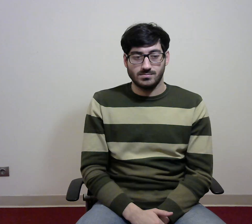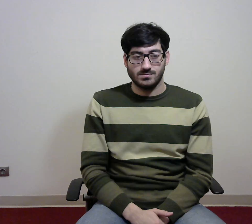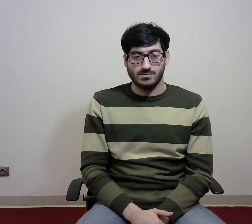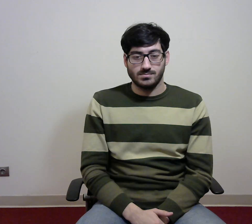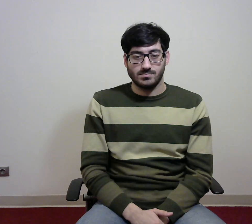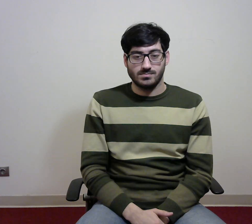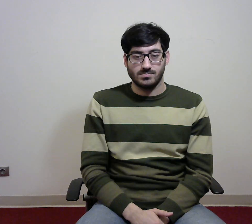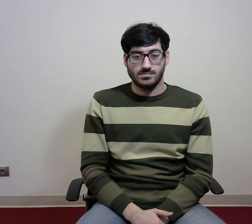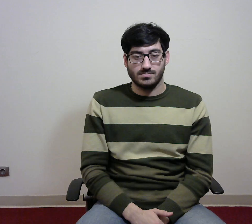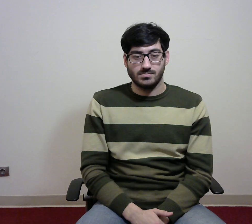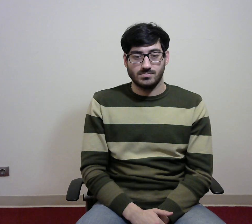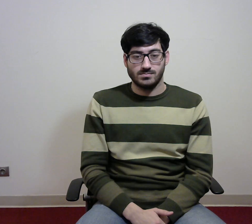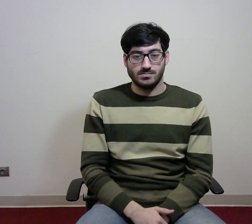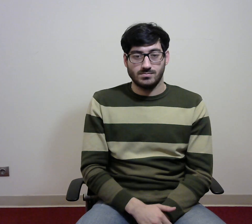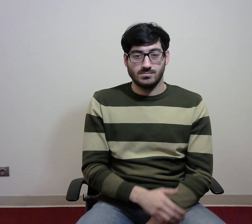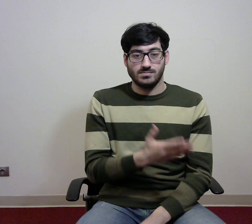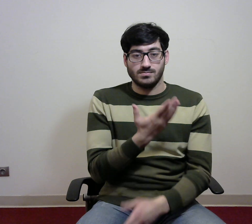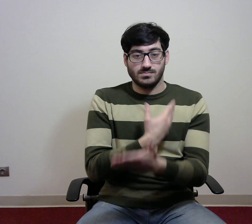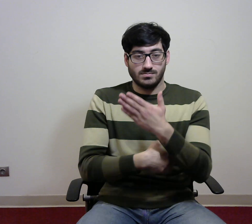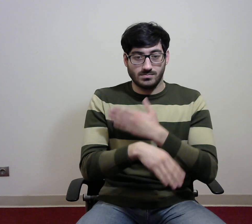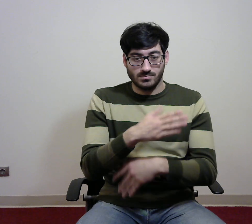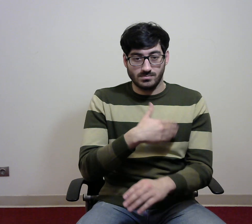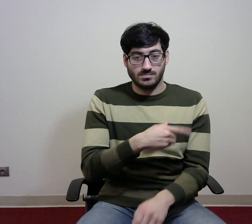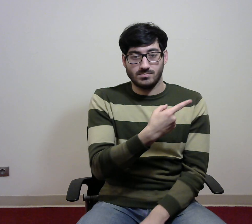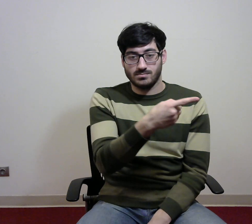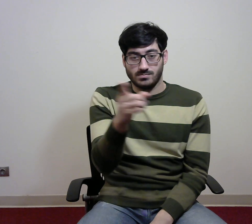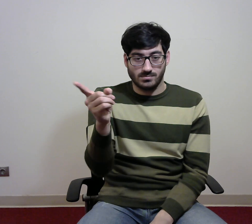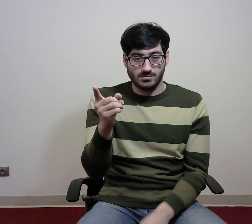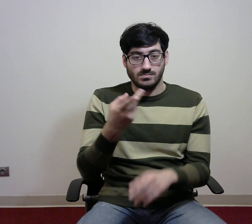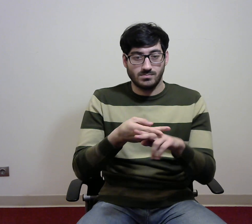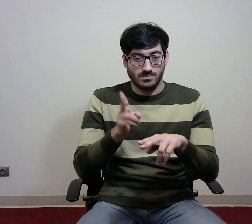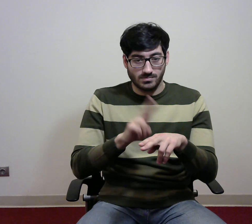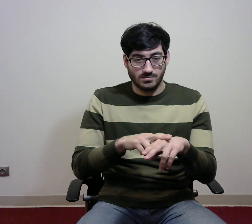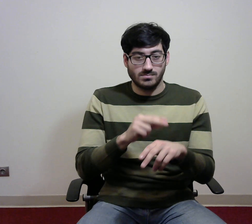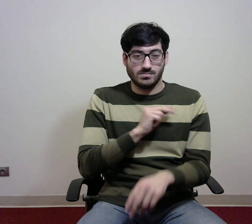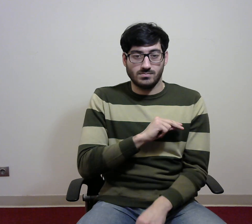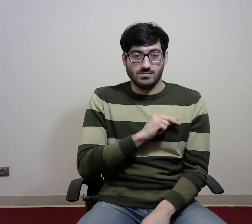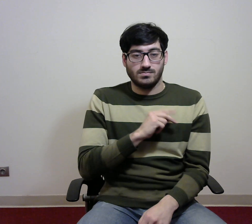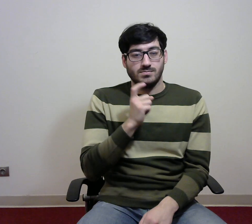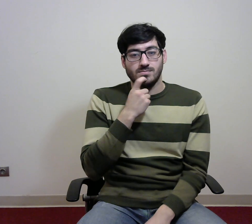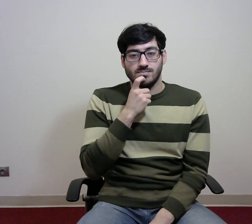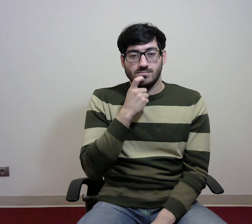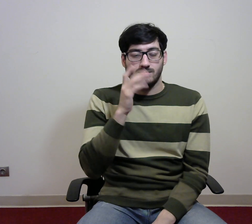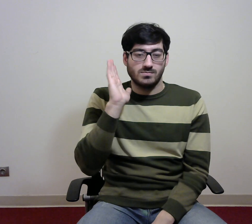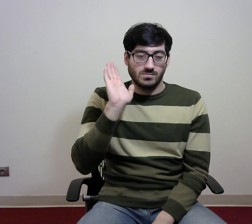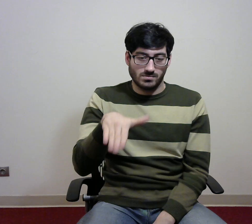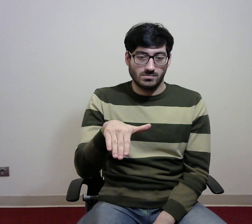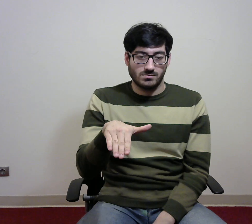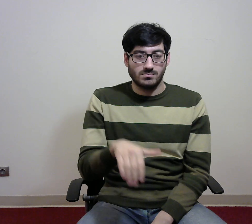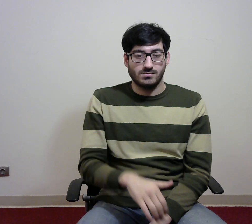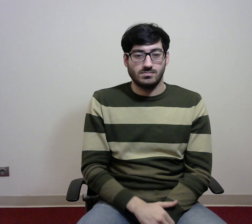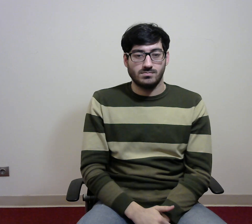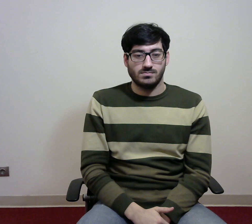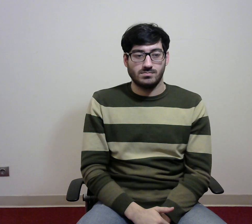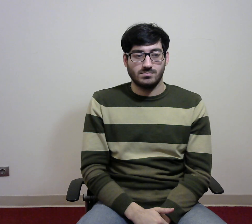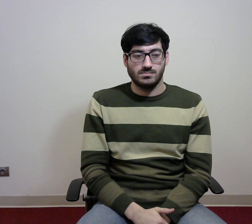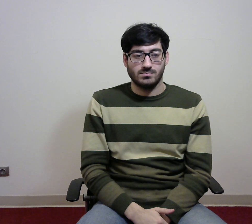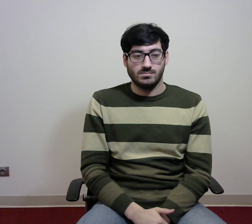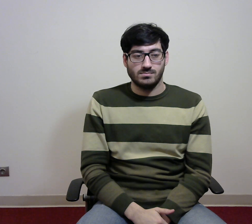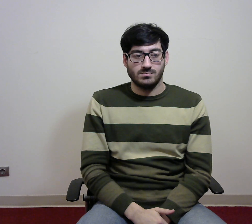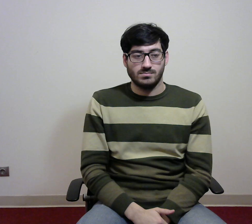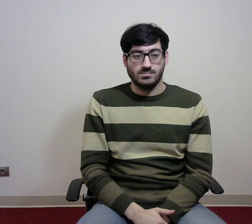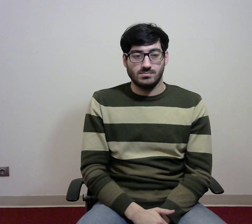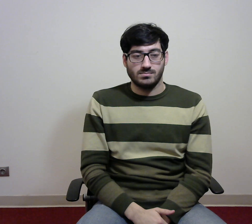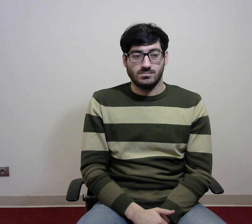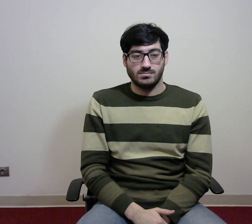Əlilliyi olanlar üçün iş çətin olur